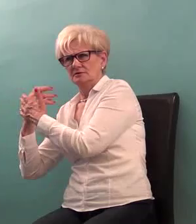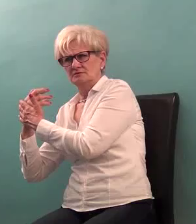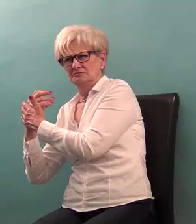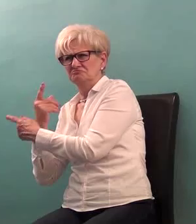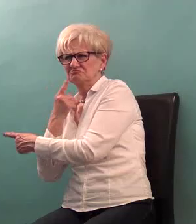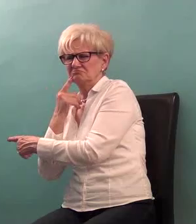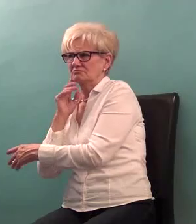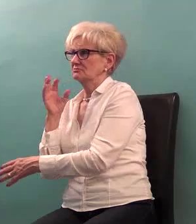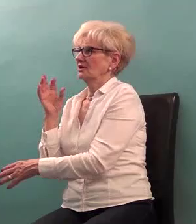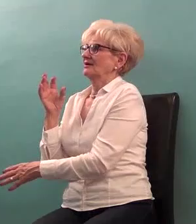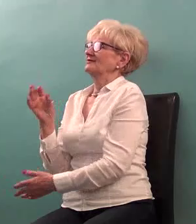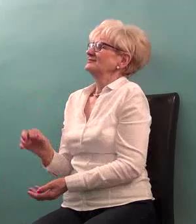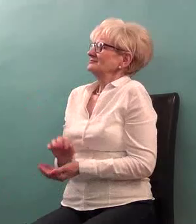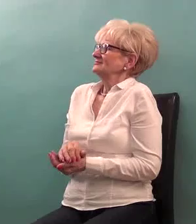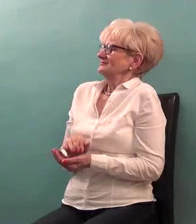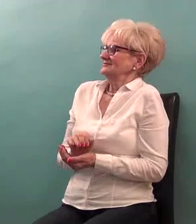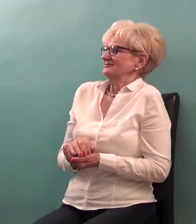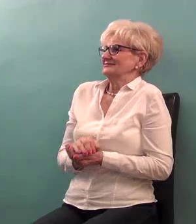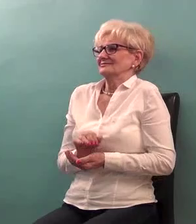Chłopak się przestraszył i udaje, że bawi się kamieniami, które trzyma w dłoniach.